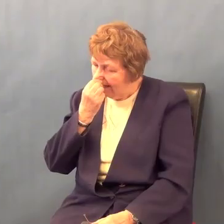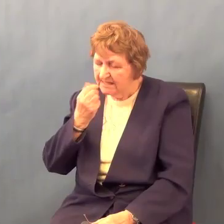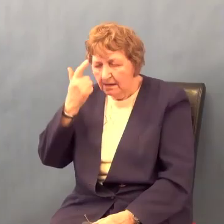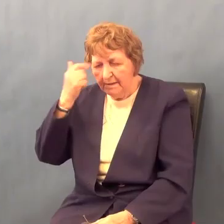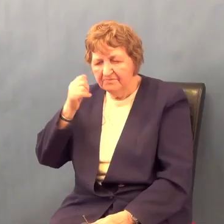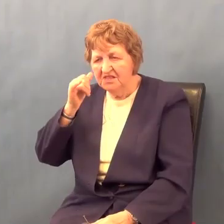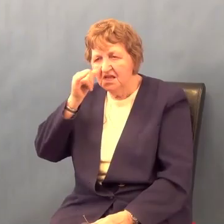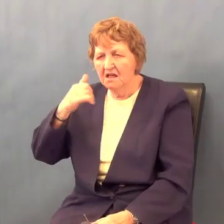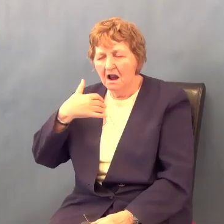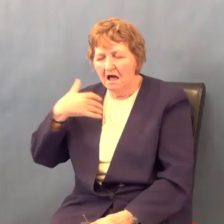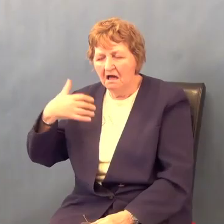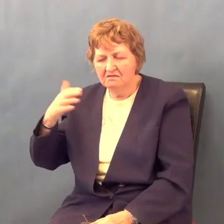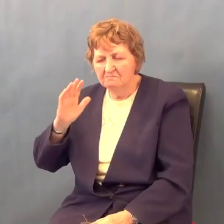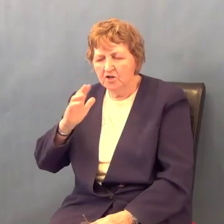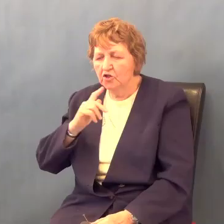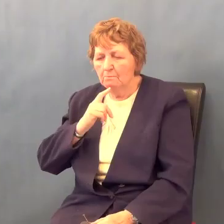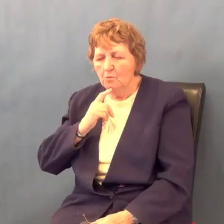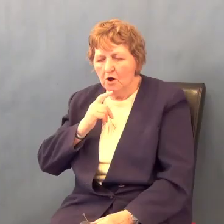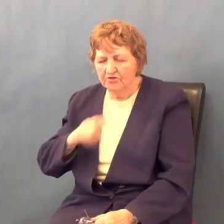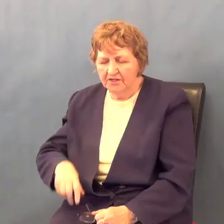Nie mogę tego zapamiętać, to jest dla młodych.